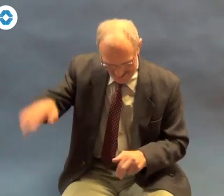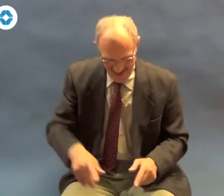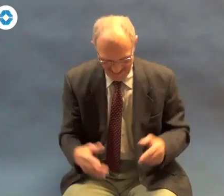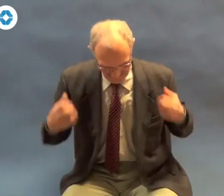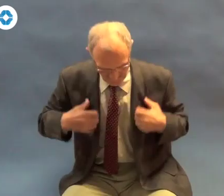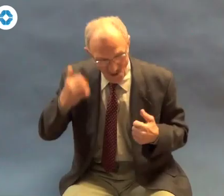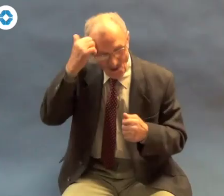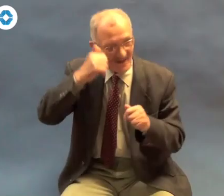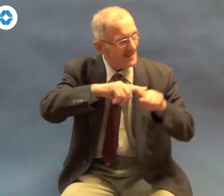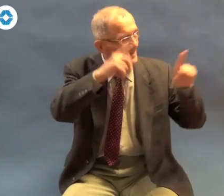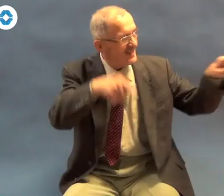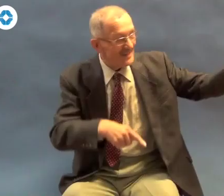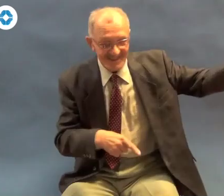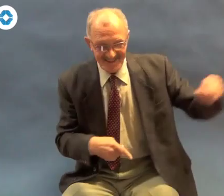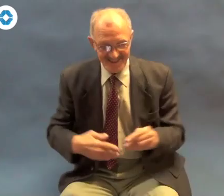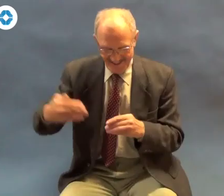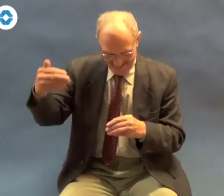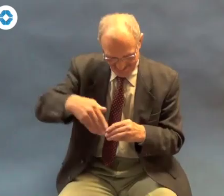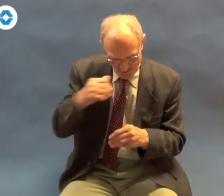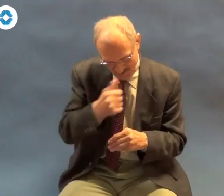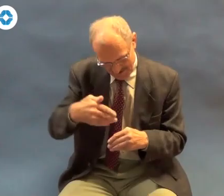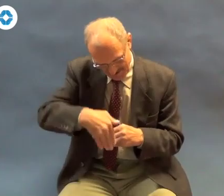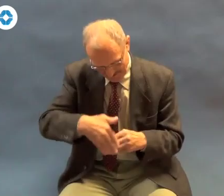Chaplin zakłada na plecy plecak, wkłada do niego szyby.